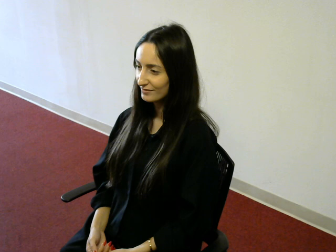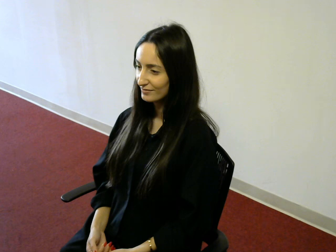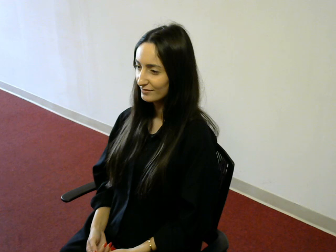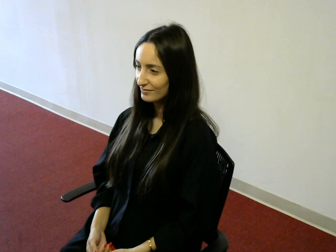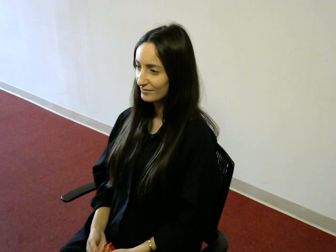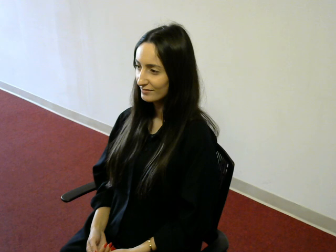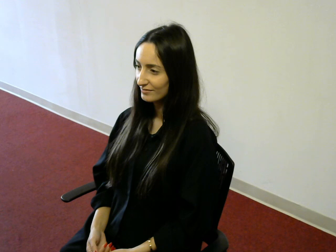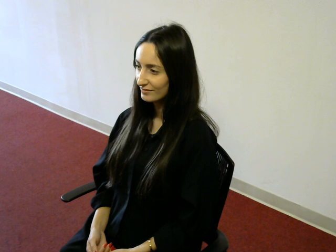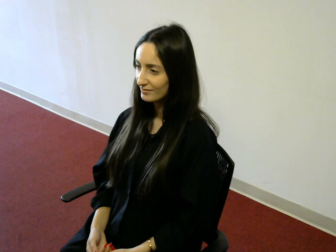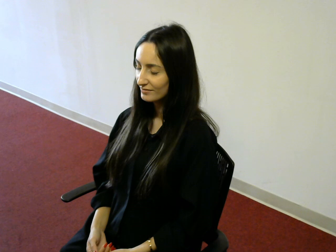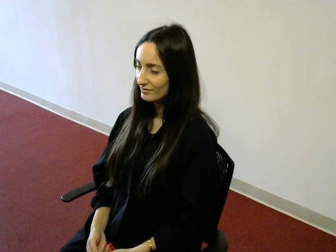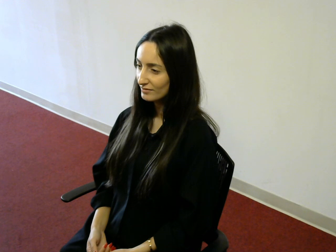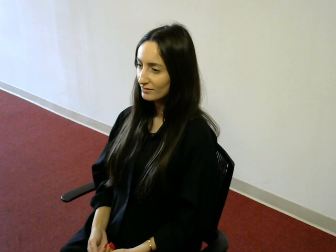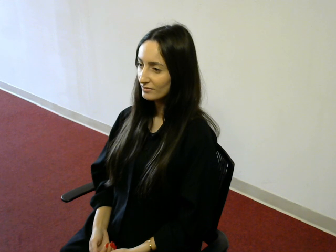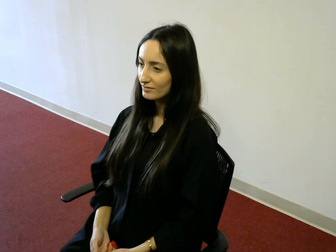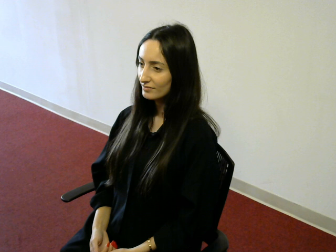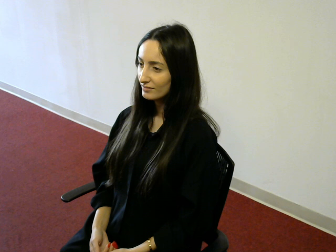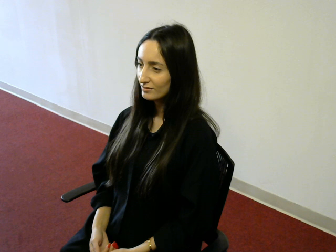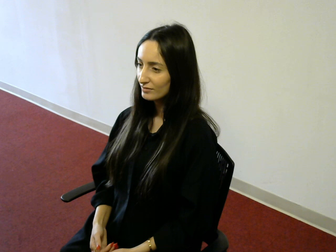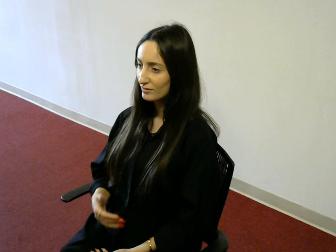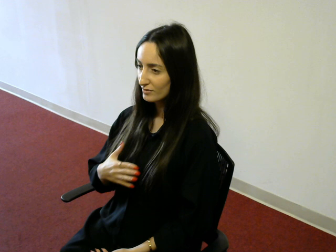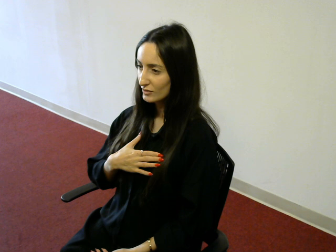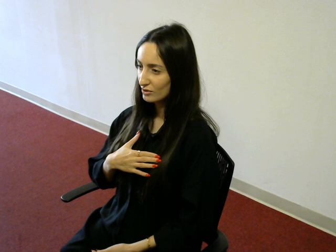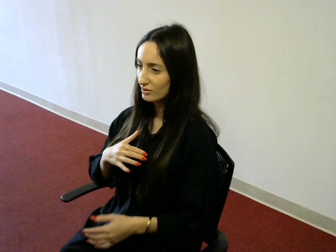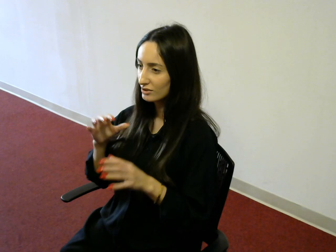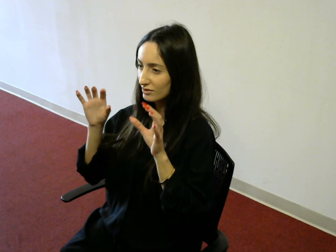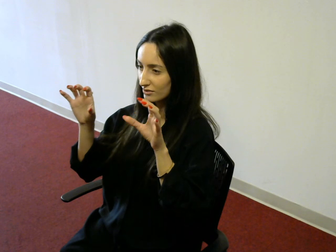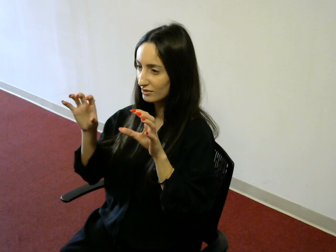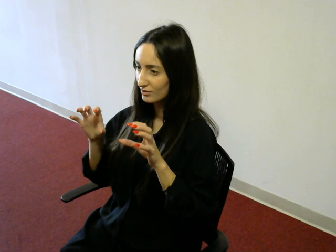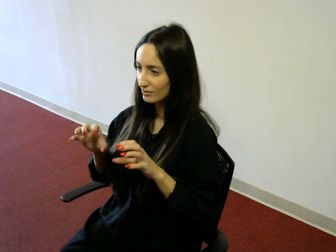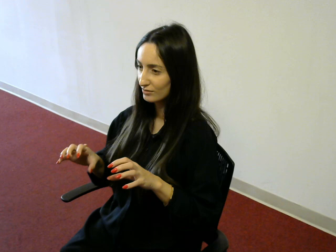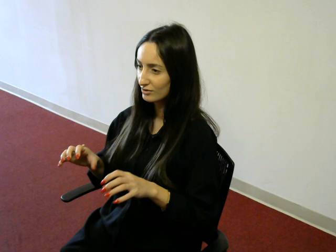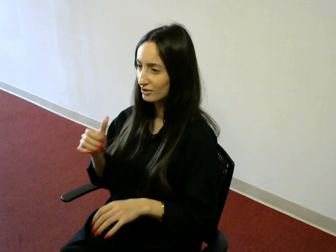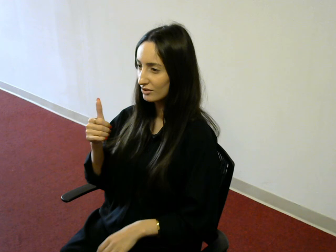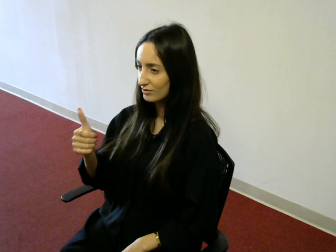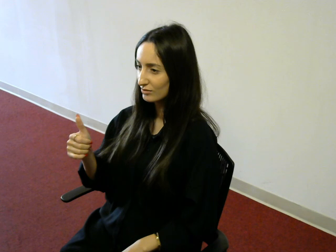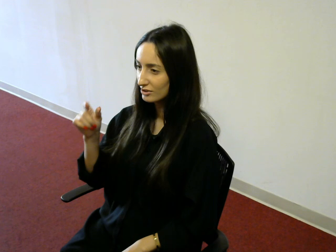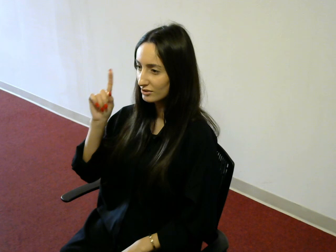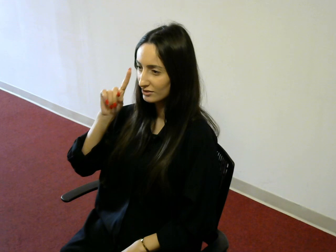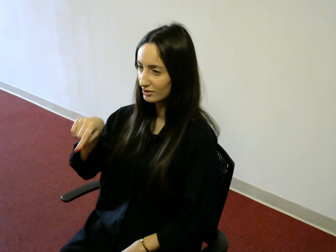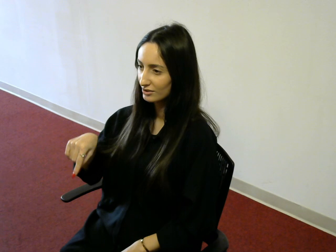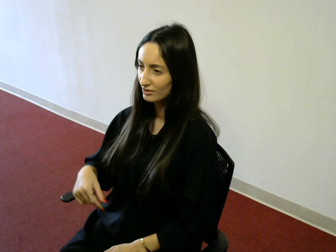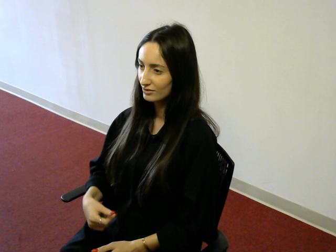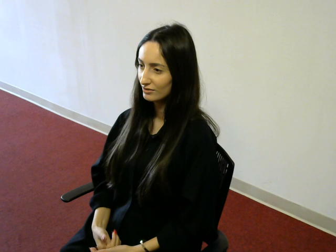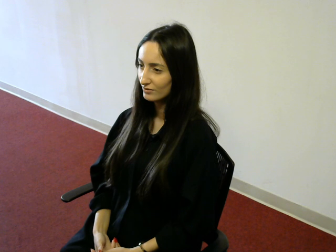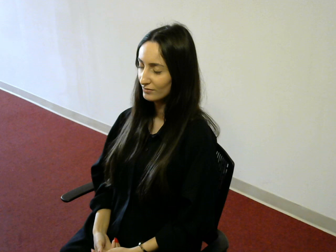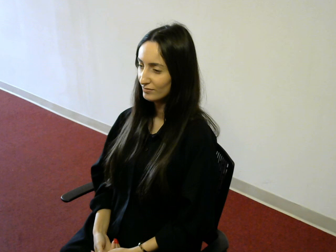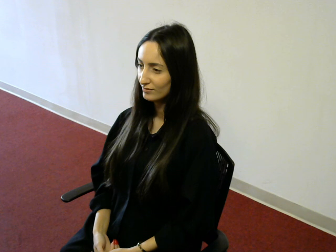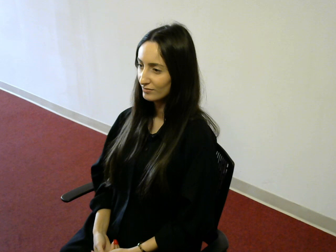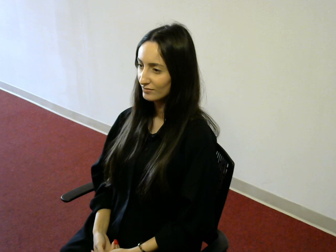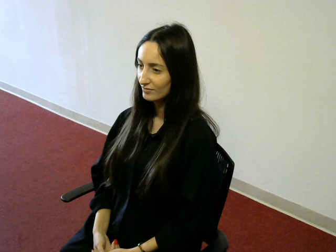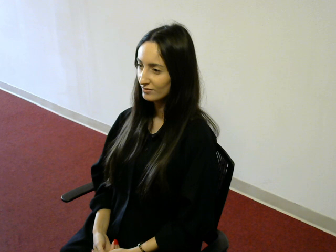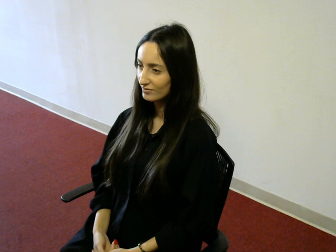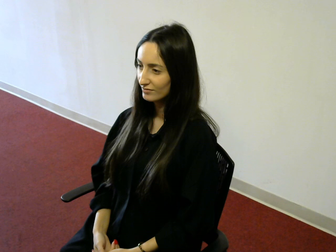Mən qanunvericiliyi yaxşı bilirəm